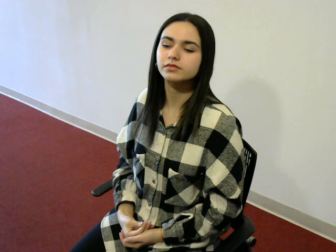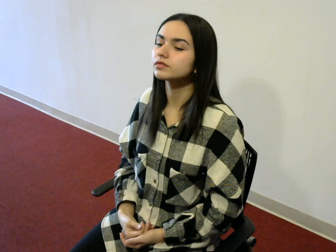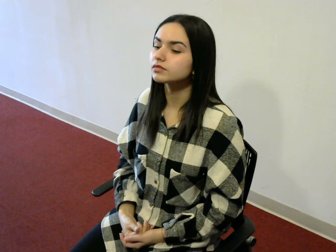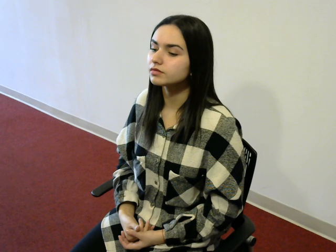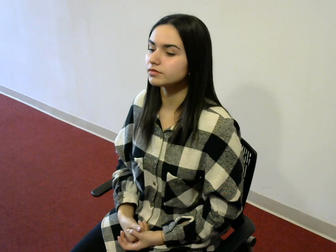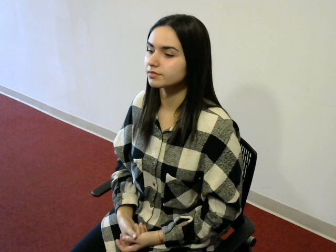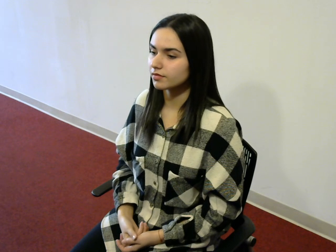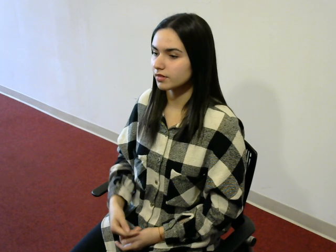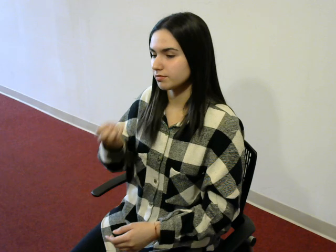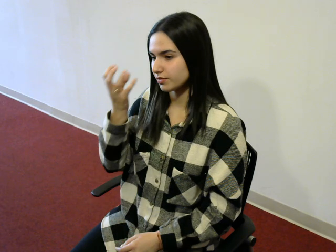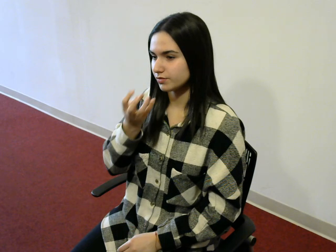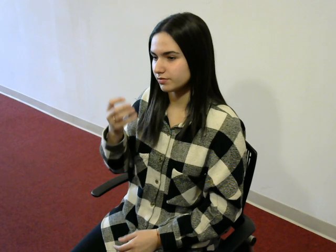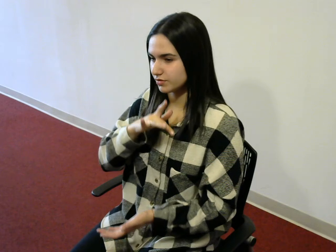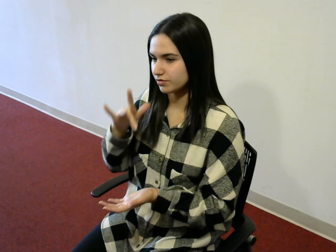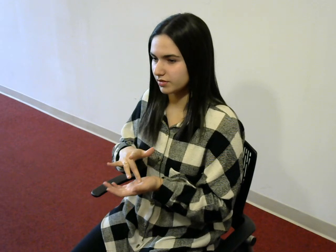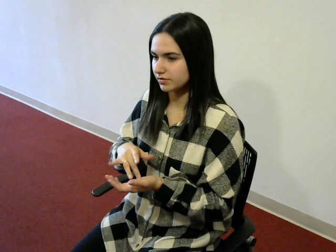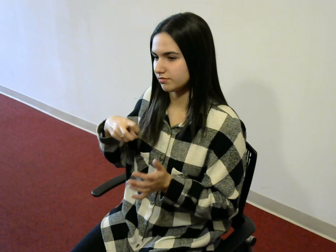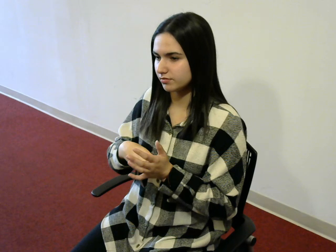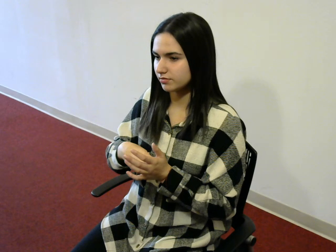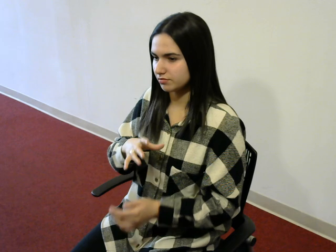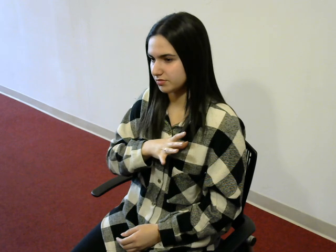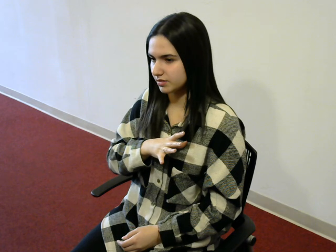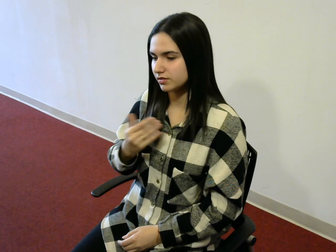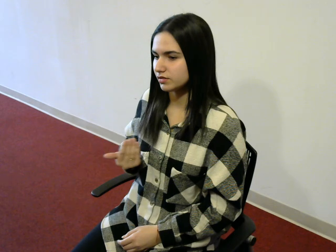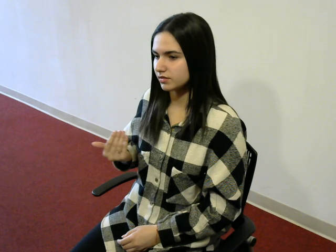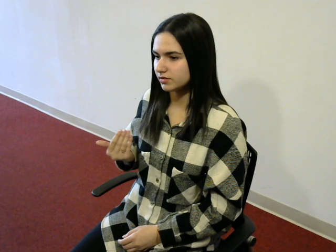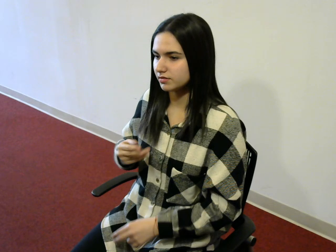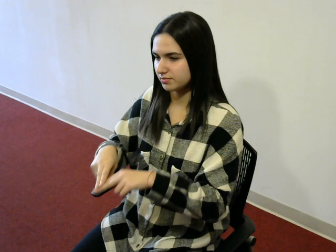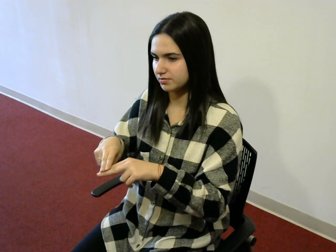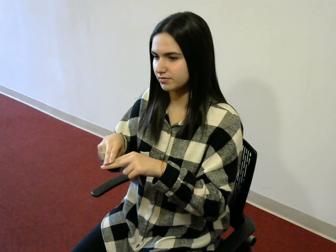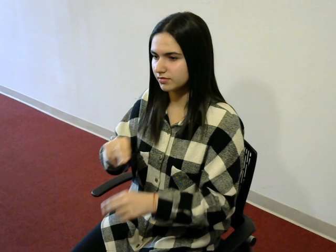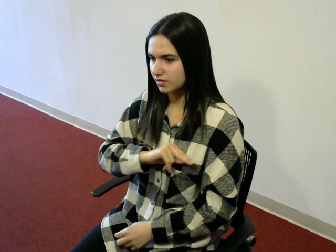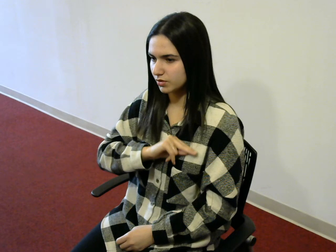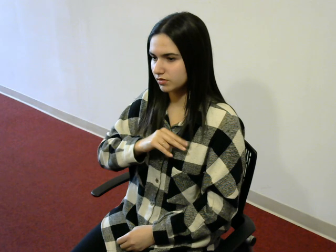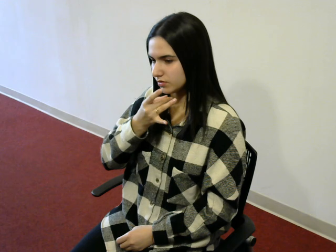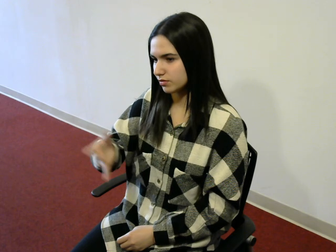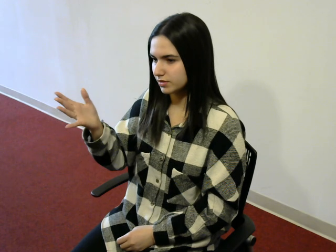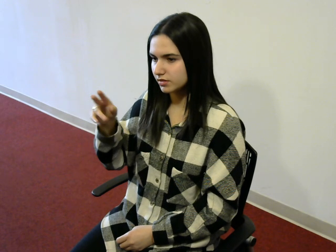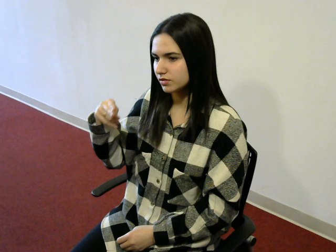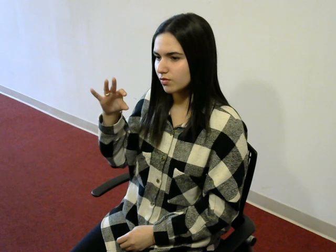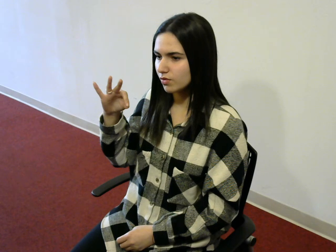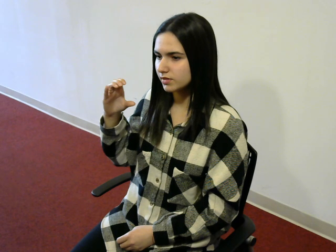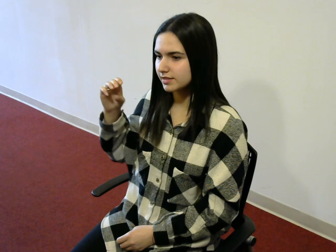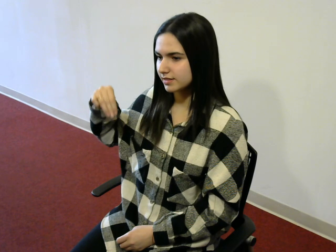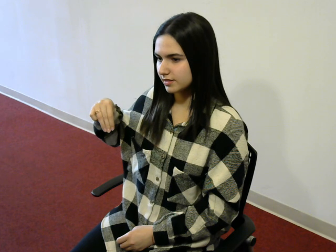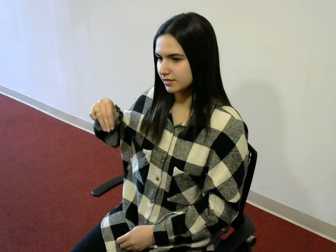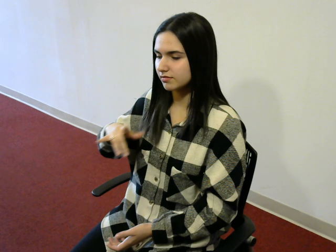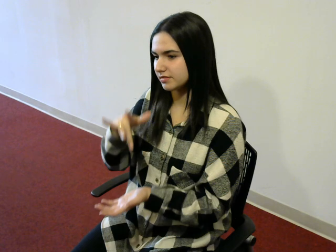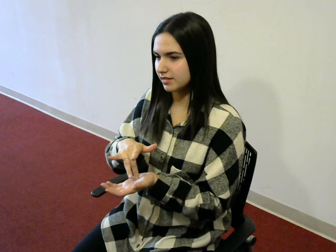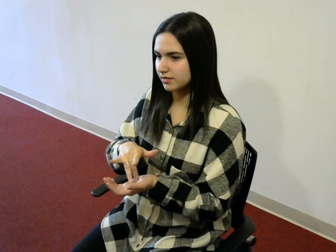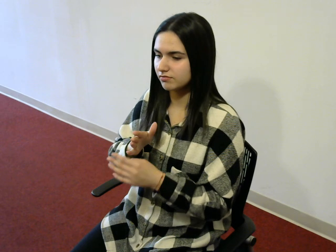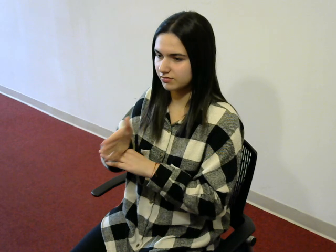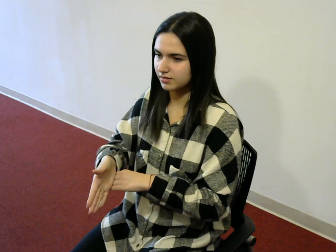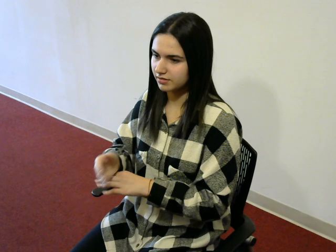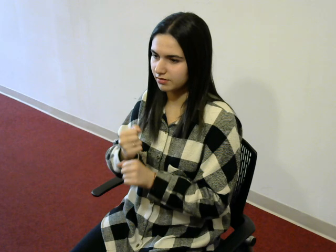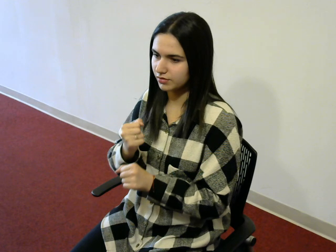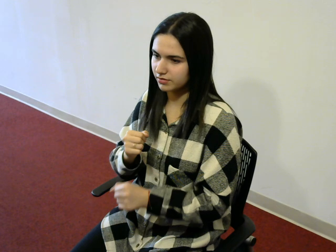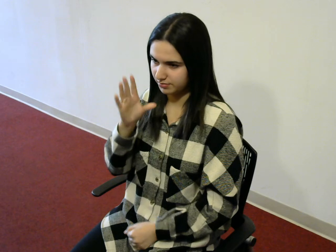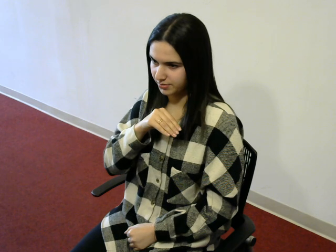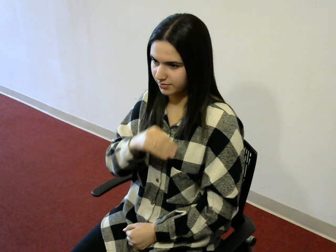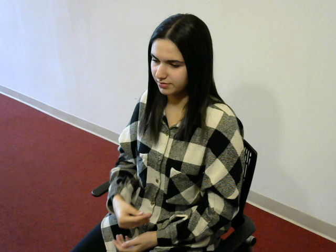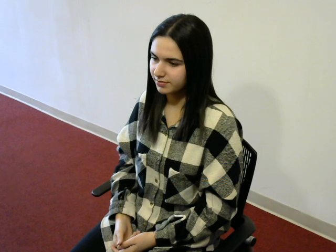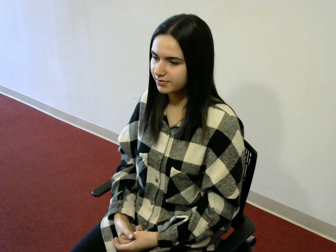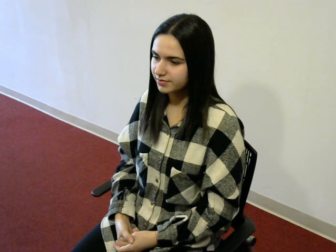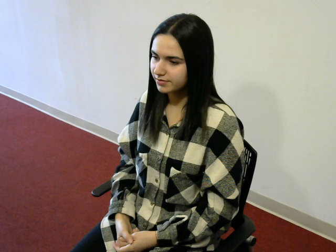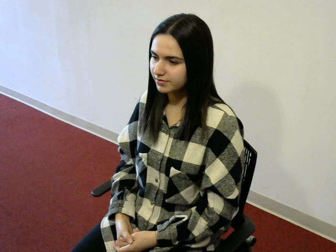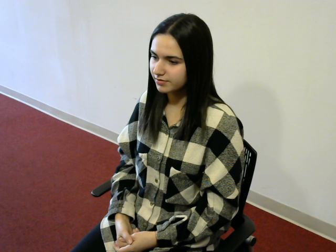Bakı şəhərində qeydiyyatda olan vətəndaşlar paytaxtda işləyən istənilən DOST mərkəzinə yaxınlaşa bilər